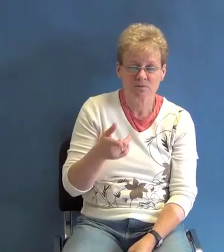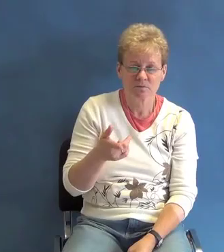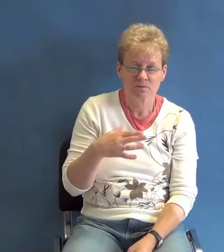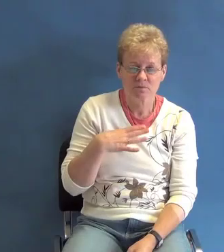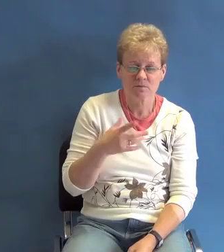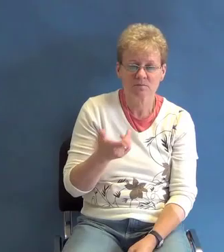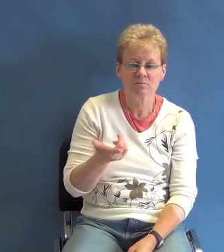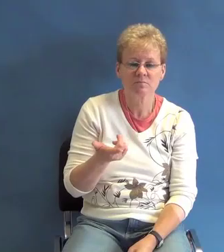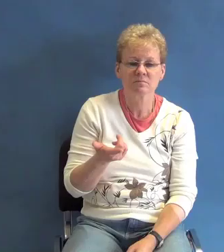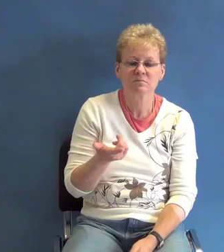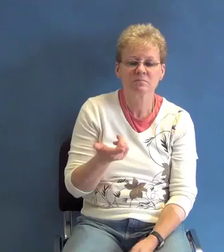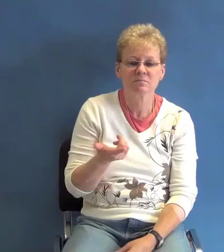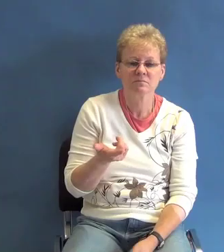Masz wolne?